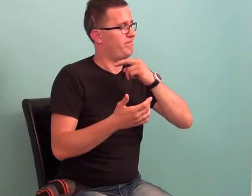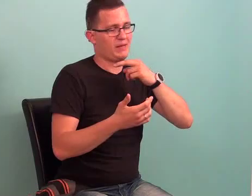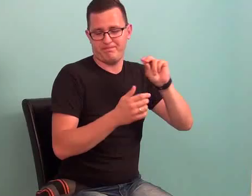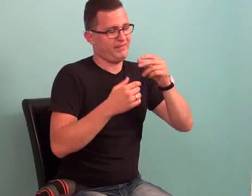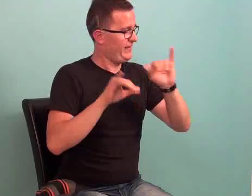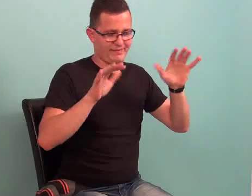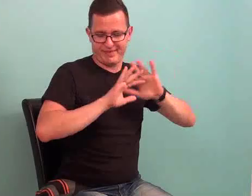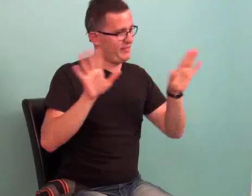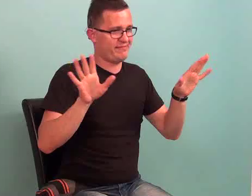Nie, inny, nie.